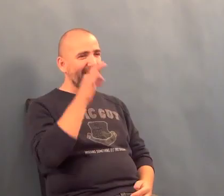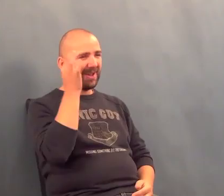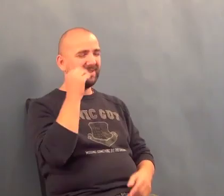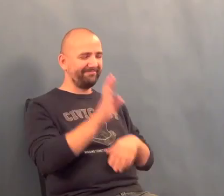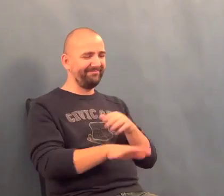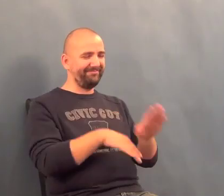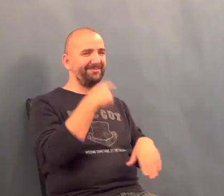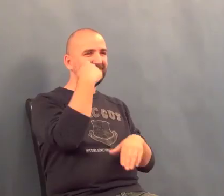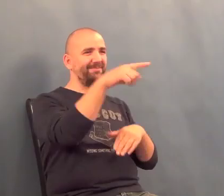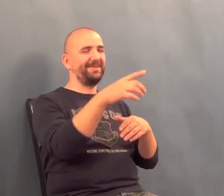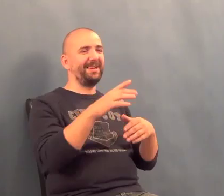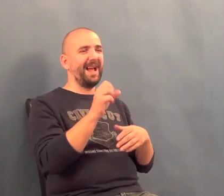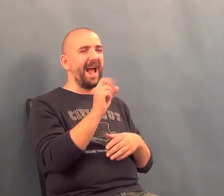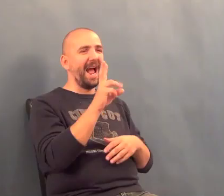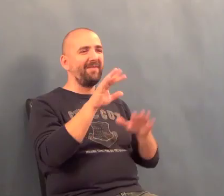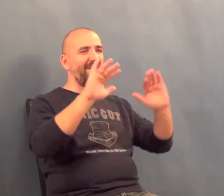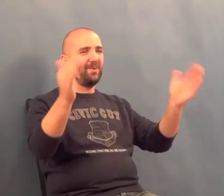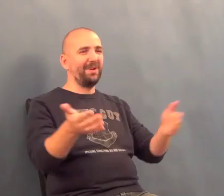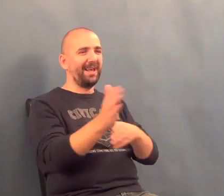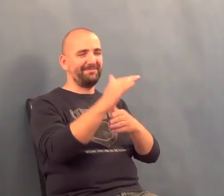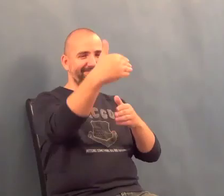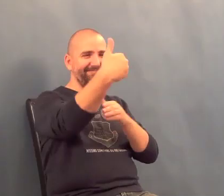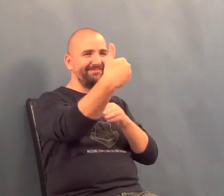Kot idzie, zauważa kuliste akwarium z rybą w środku.